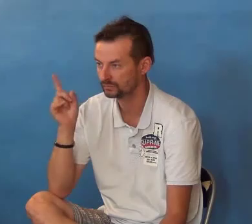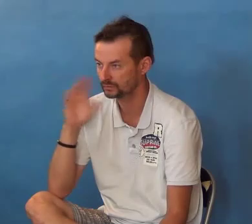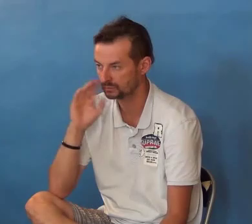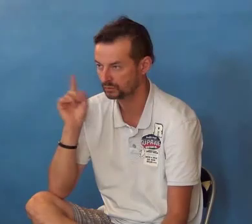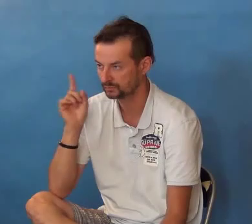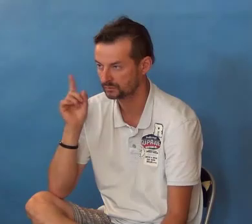To chyba uwaga?